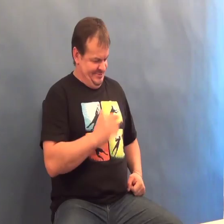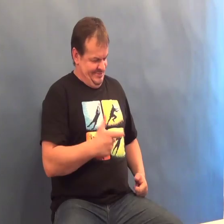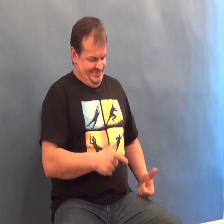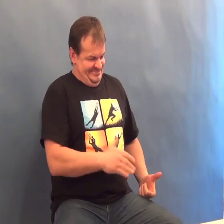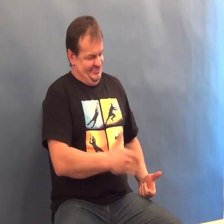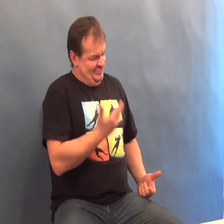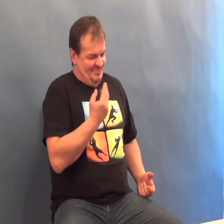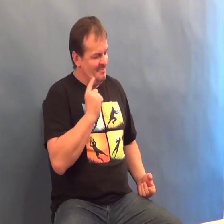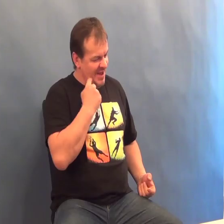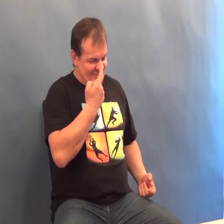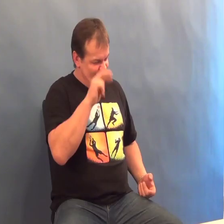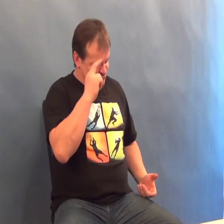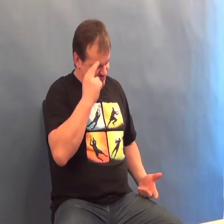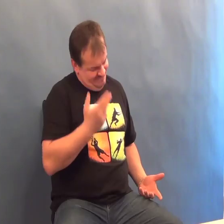Jest mały, bawi się i nic nie rozumie.